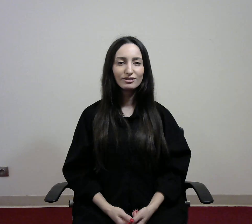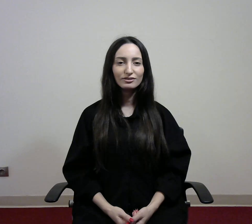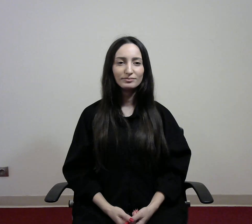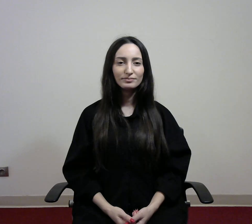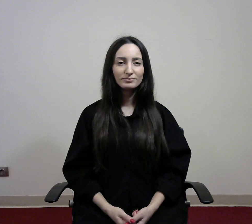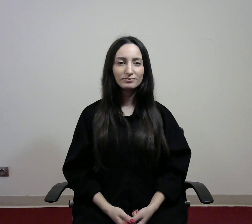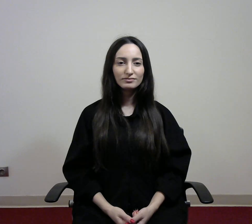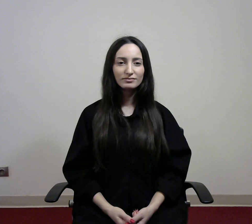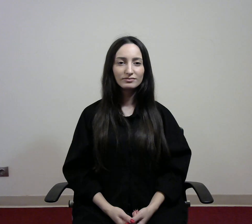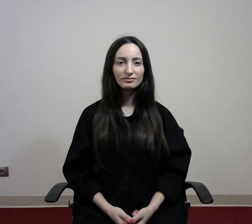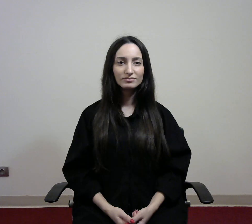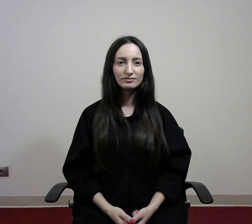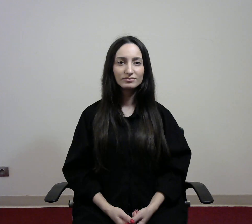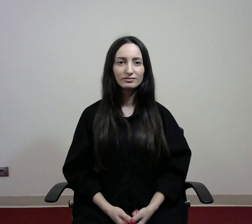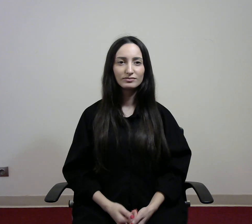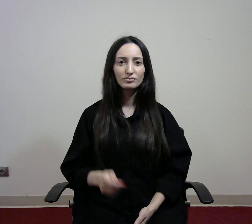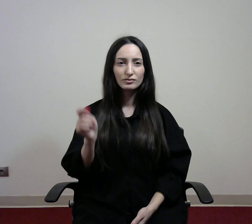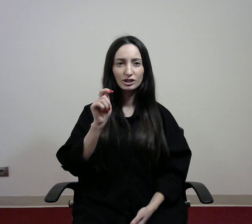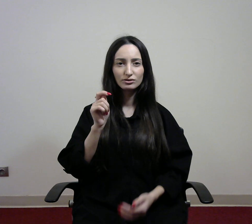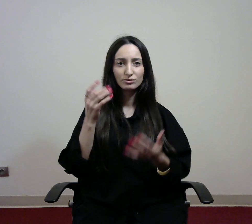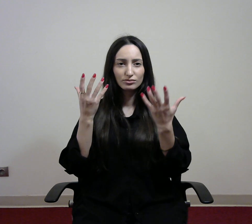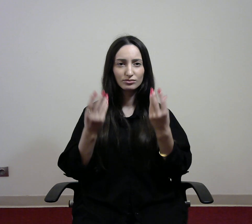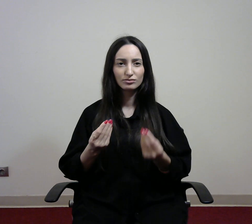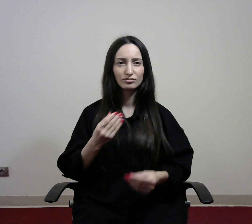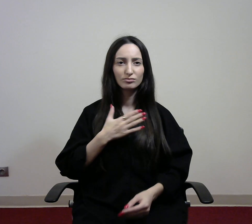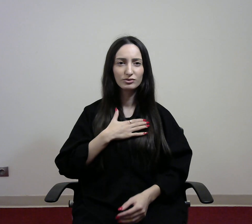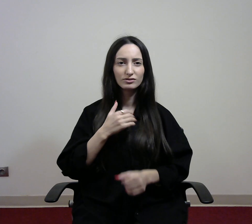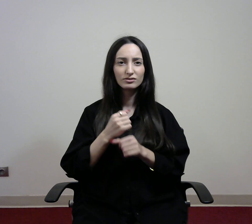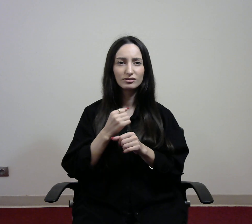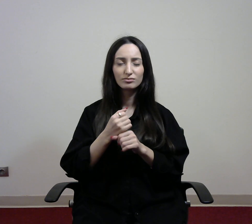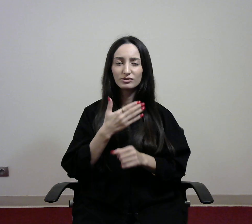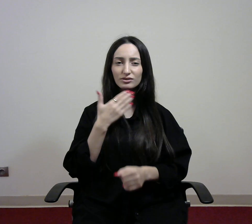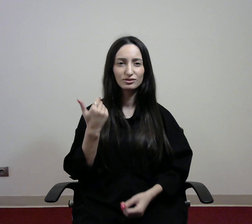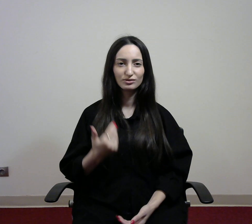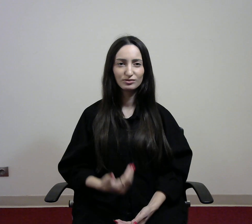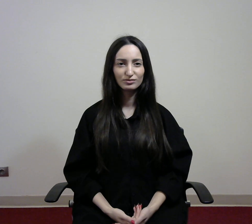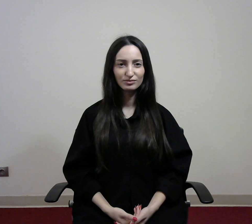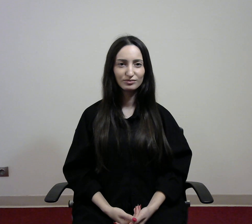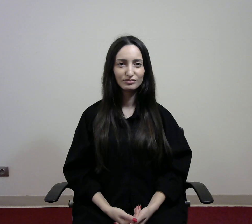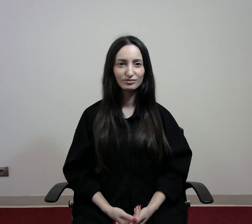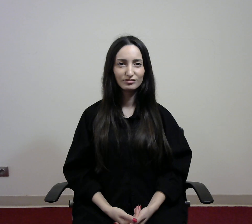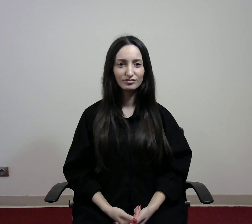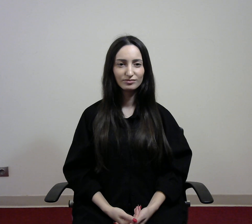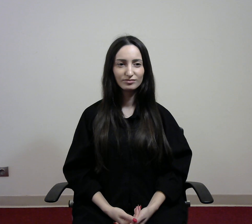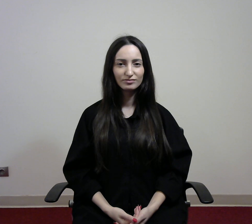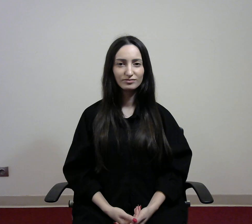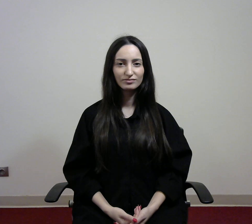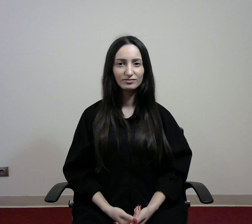Bazar günü mənim işim yoxdur